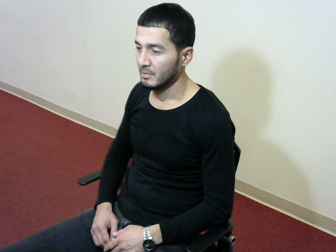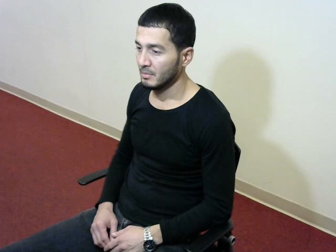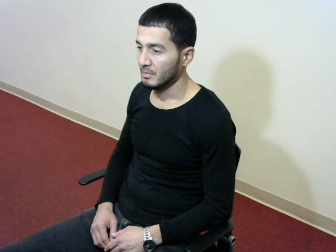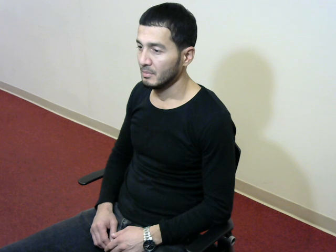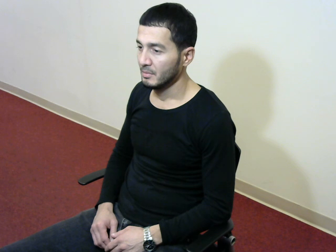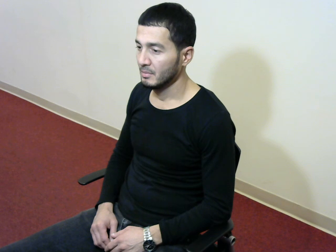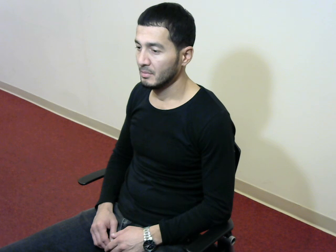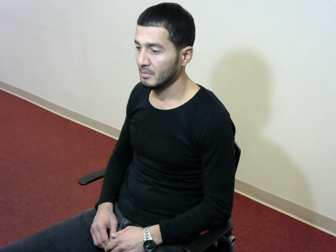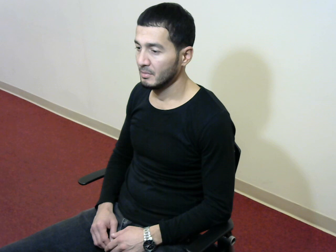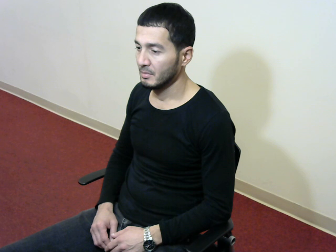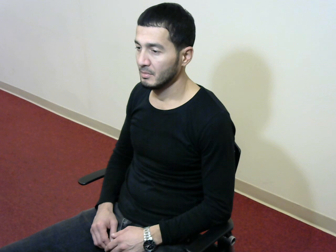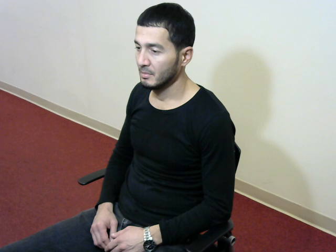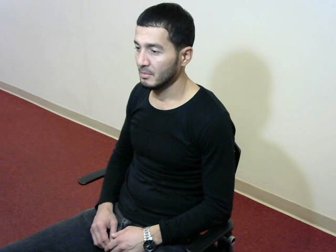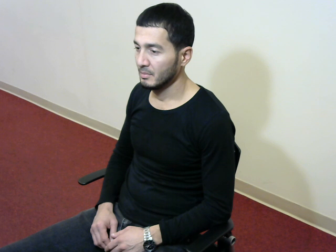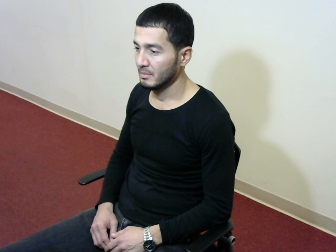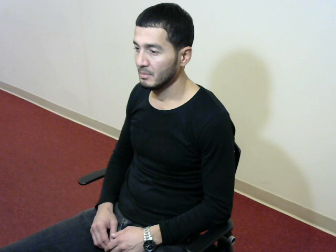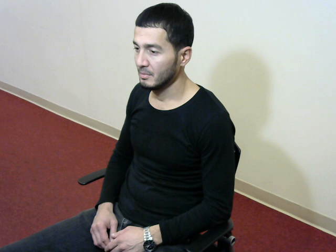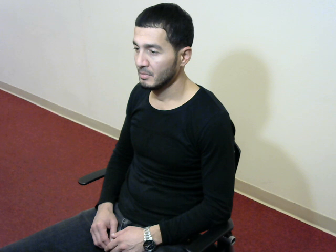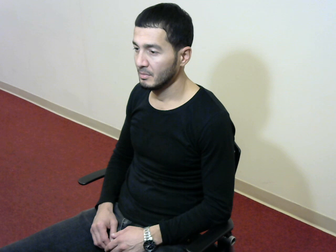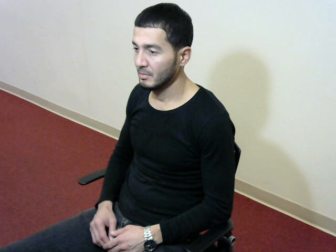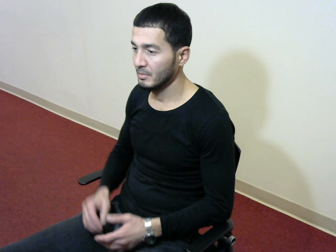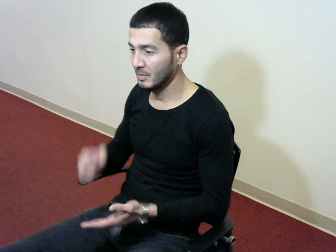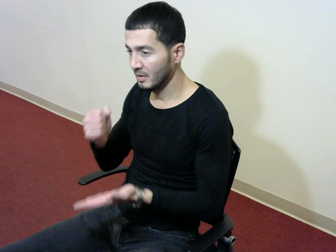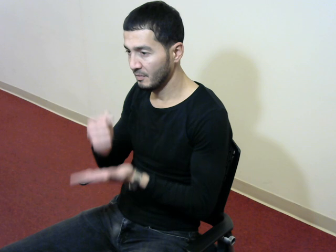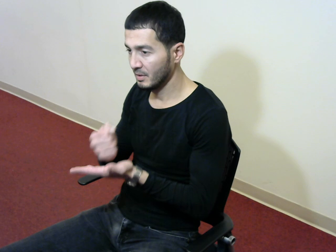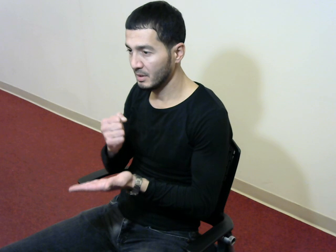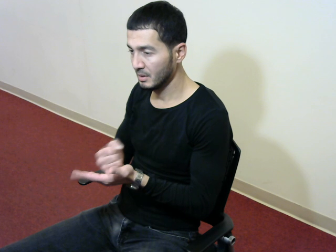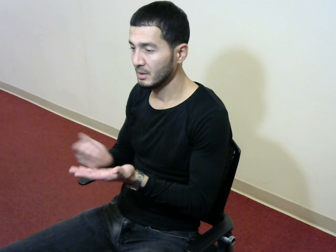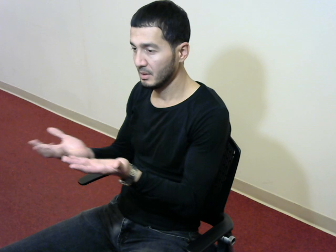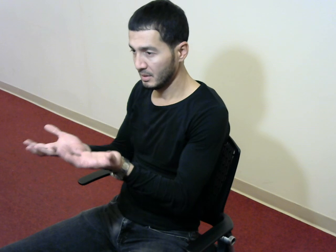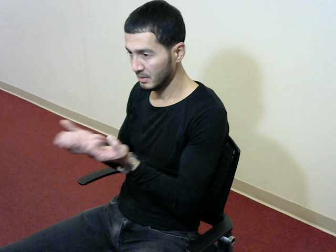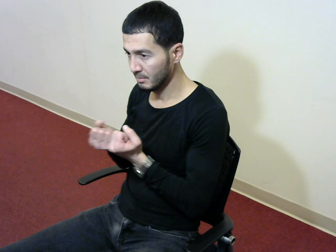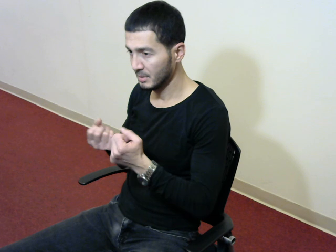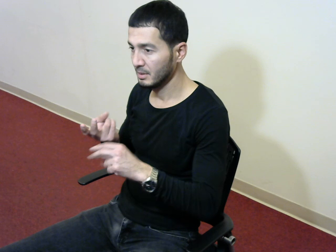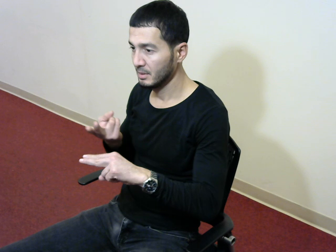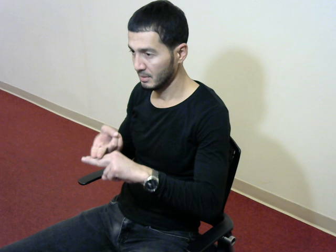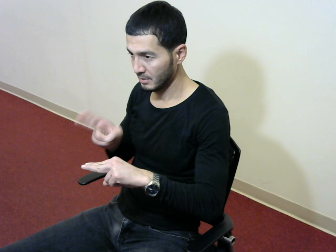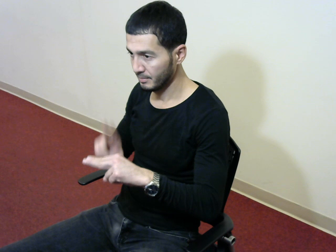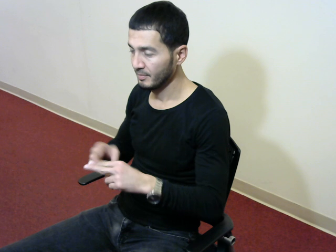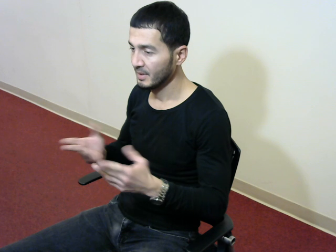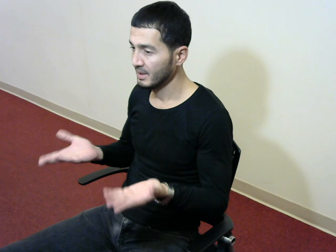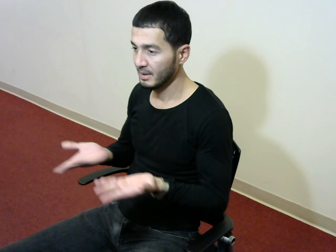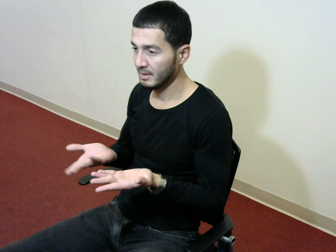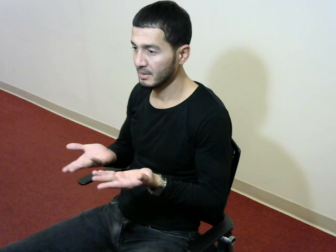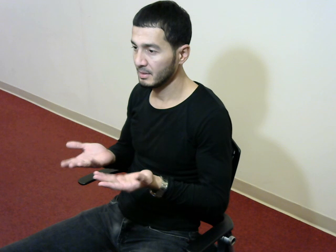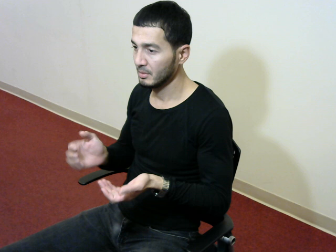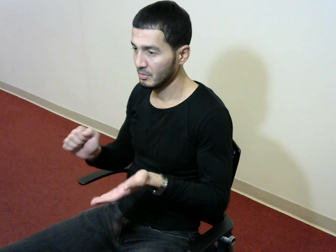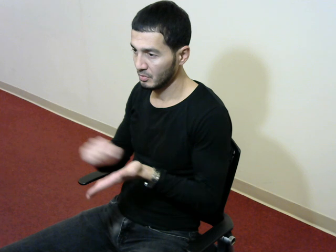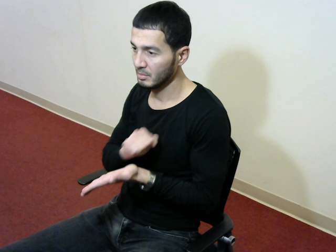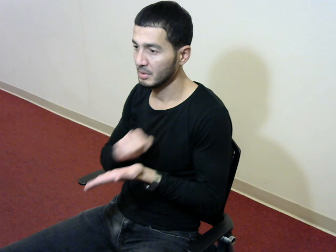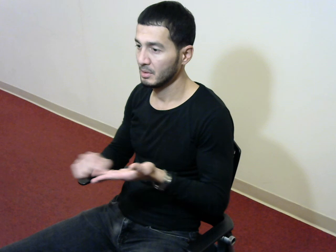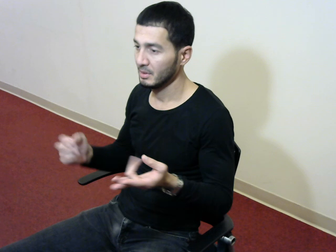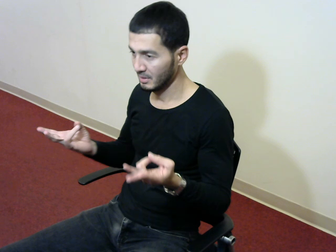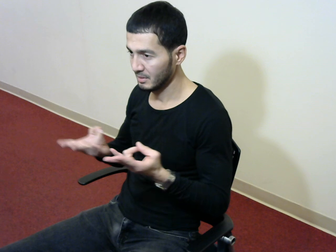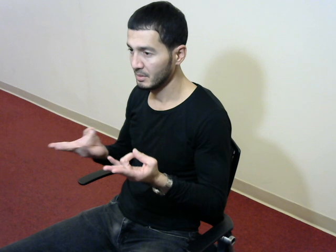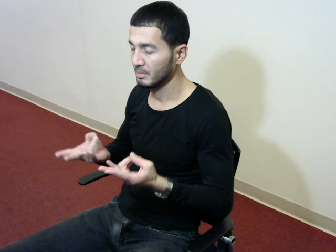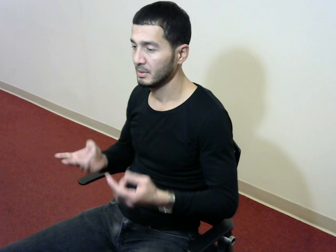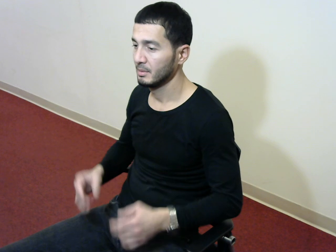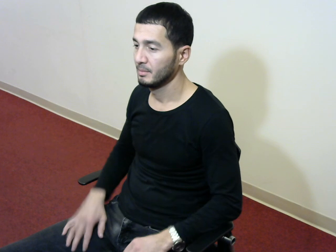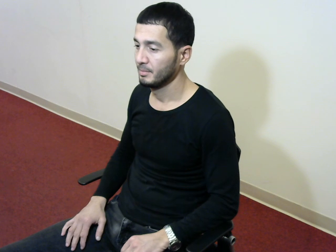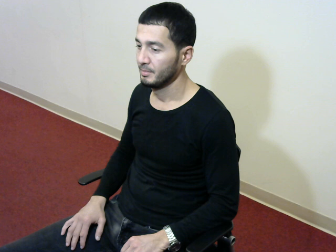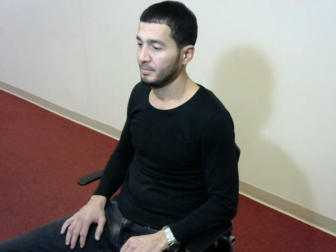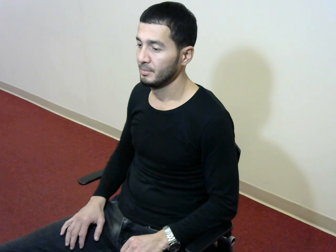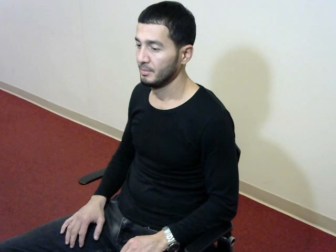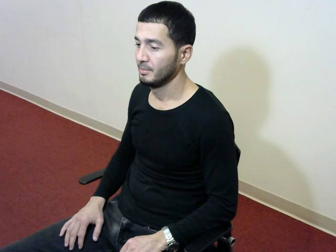Viza almaq üçün hansı sənədlər lazımdır?